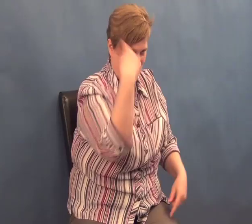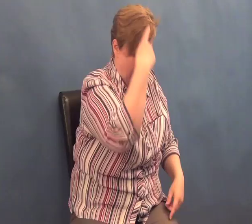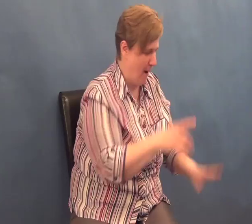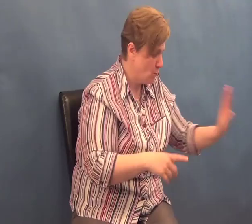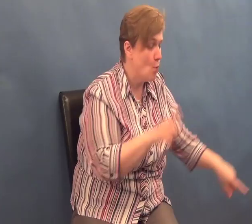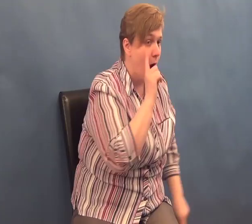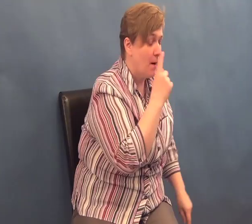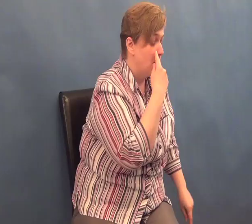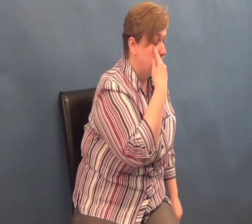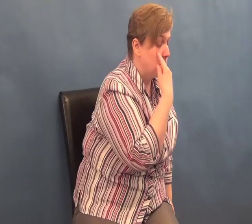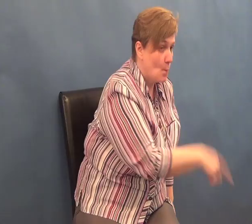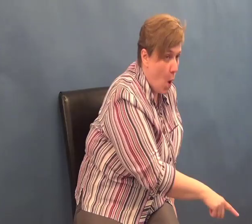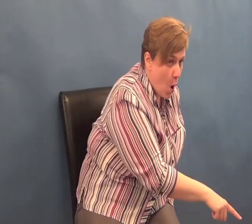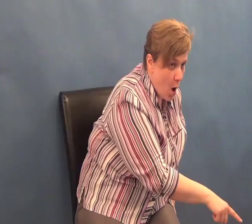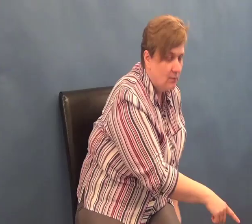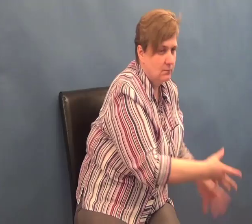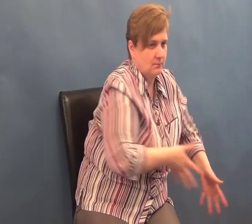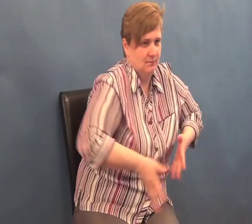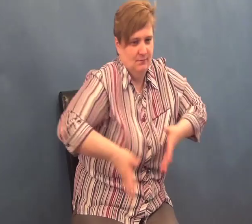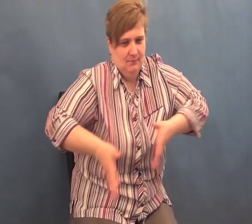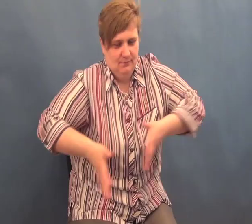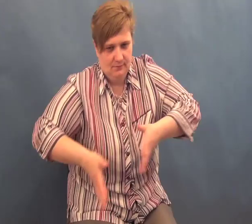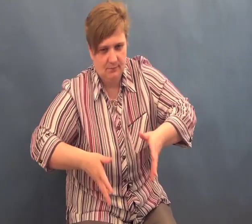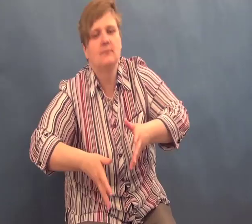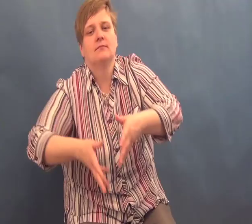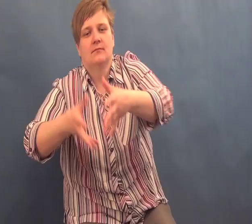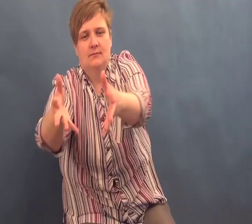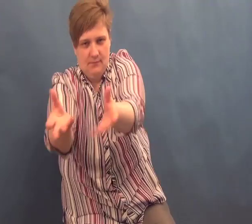Jeden z trzech chłopców zauważa ten kapelusz i biegnie do chłopca, oddaje mu kapelusz.